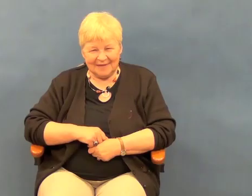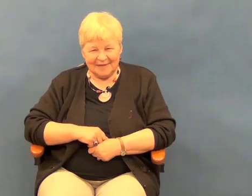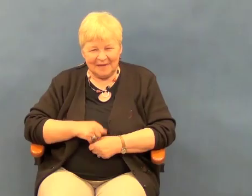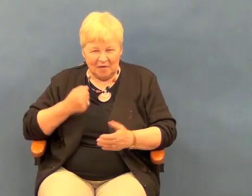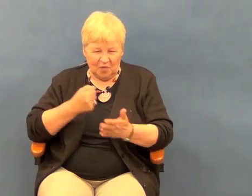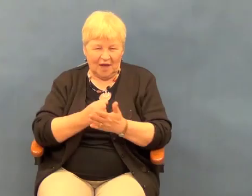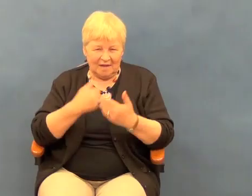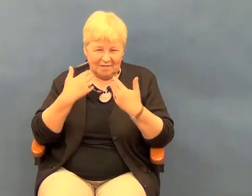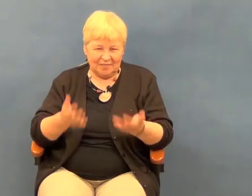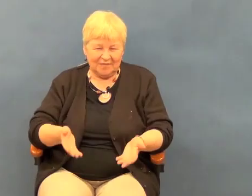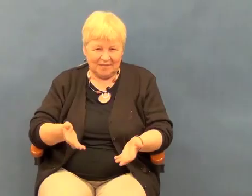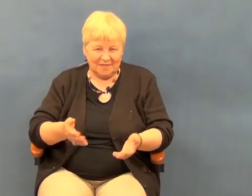Uderzył płot a ten spadł?